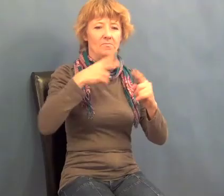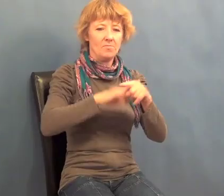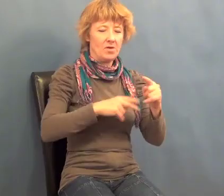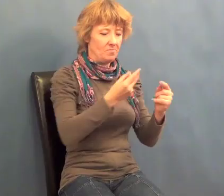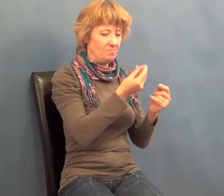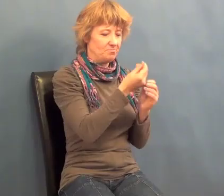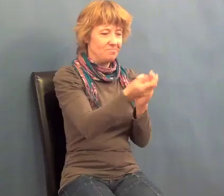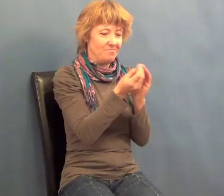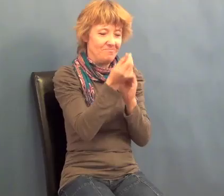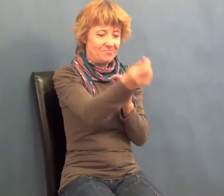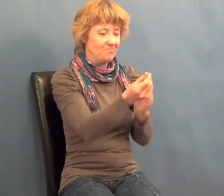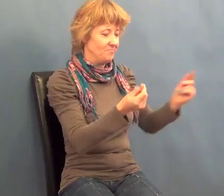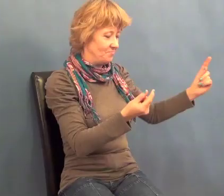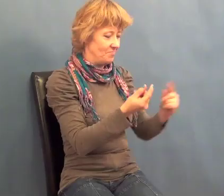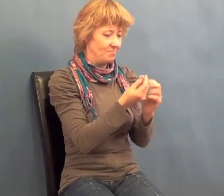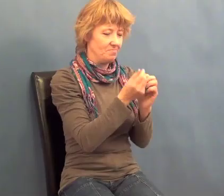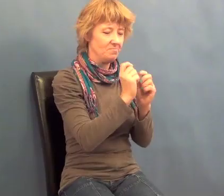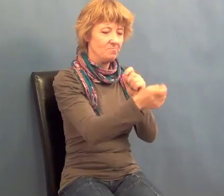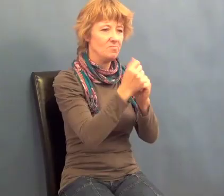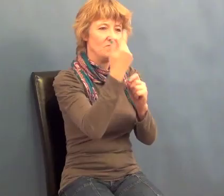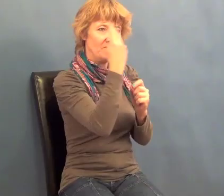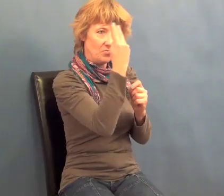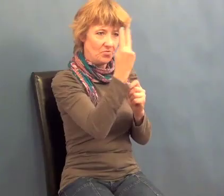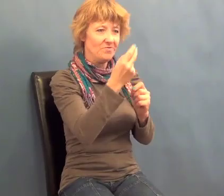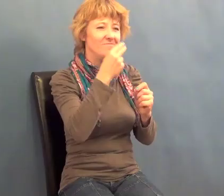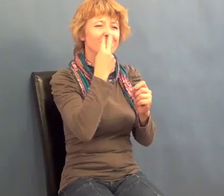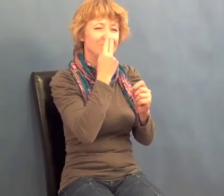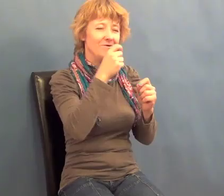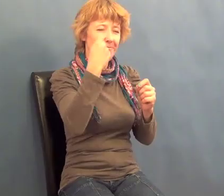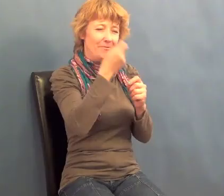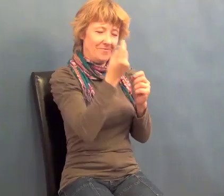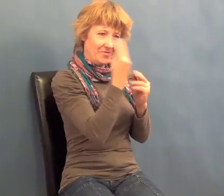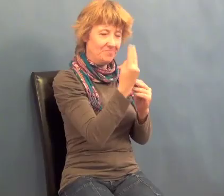Pani płaci Chaplinowi dwie monety.